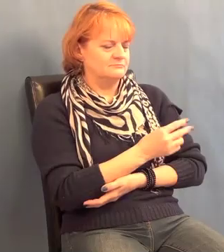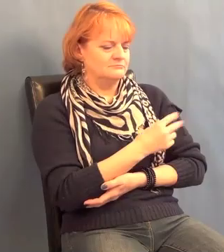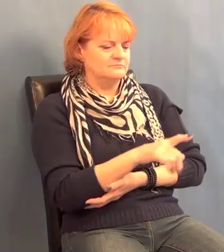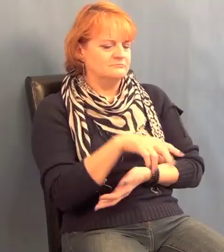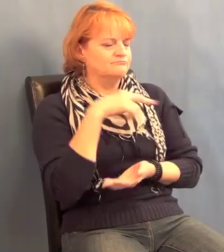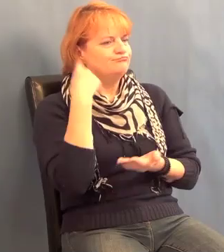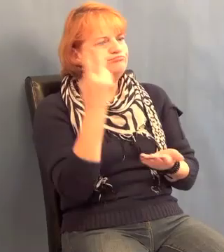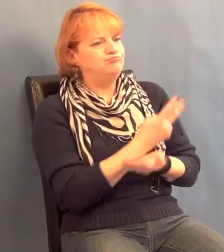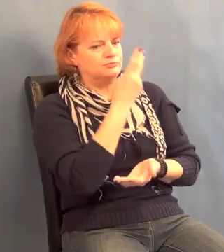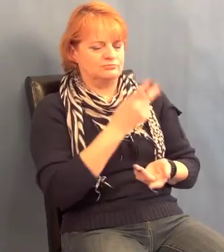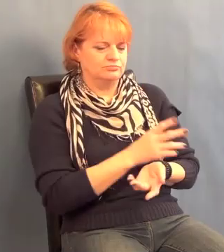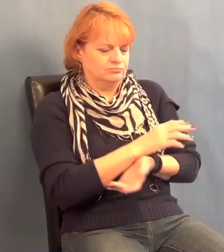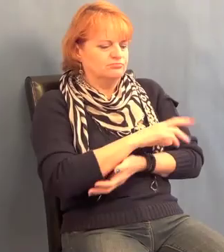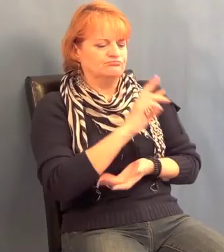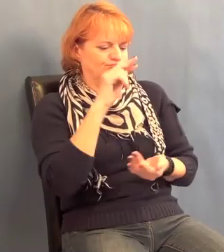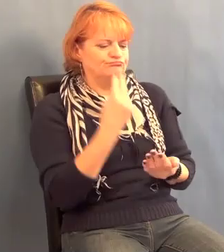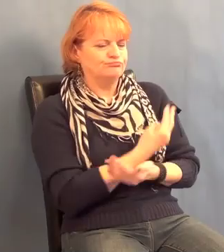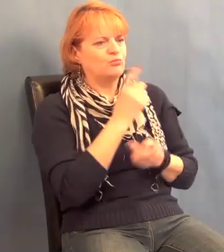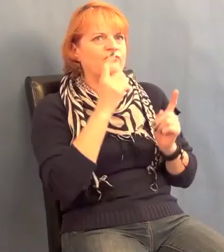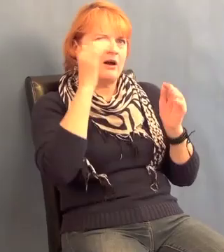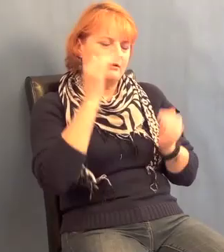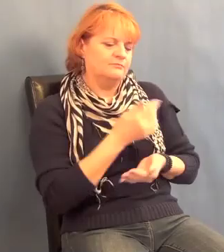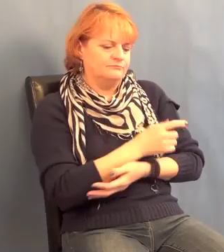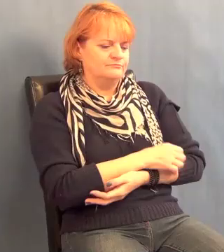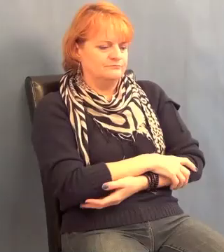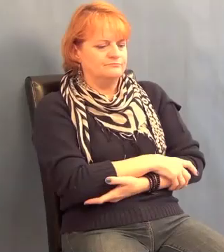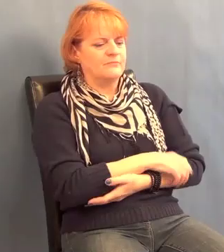Nie, nie, to tylko ostrzeżenie, że można się poślizgnąć.